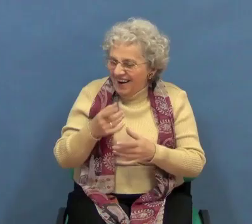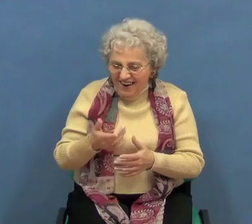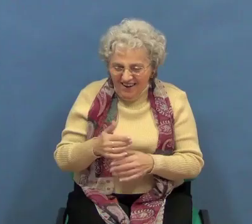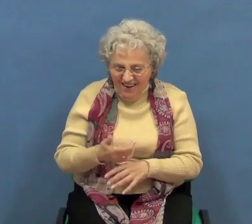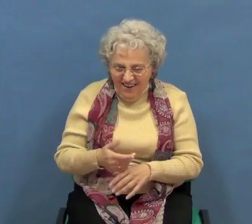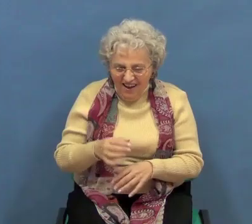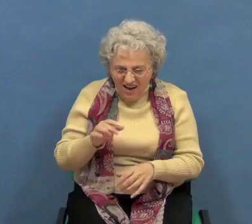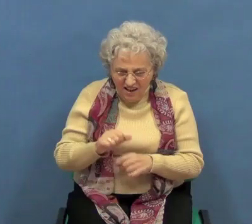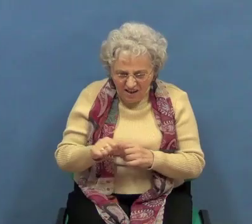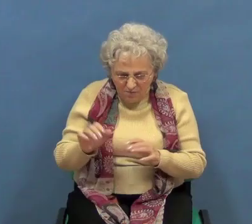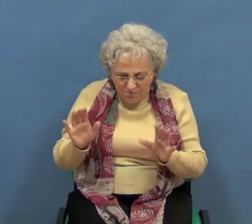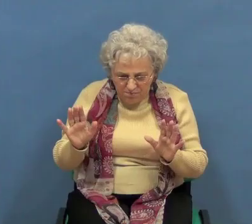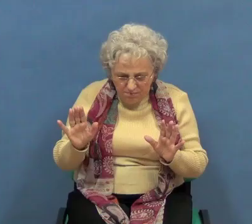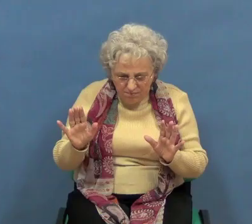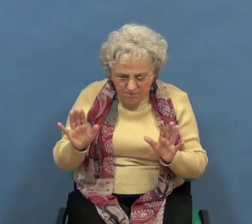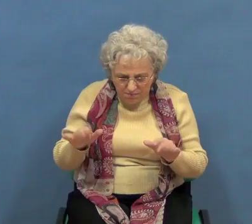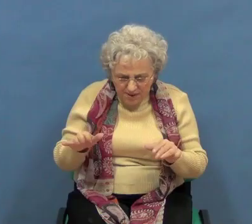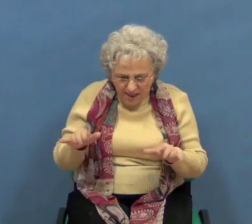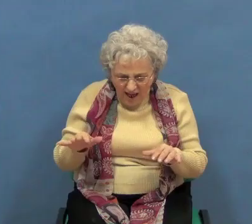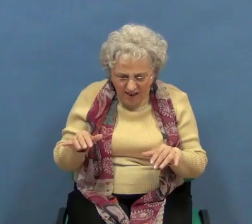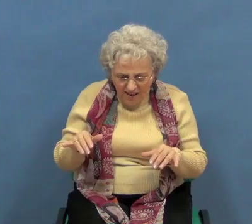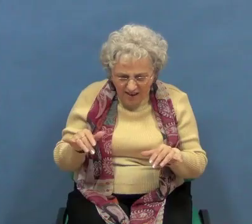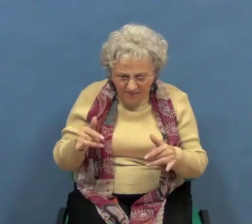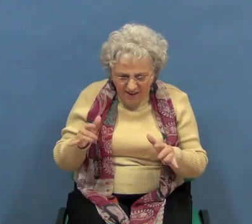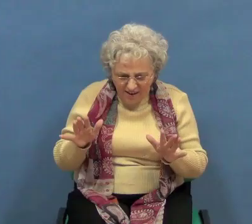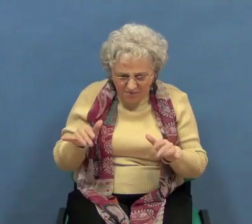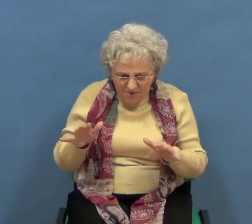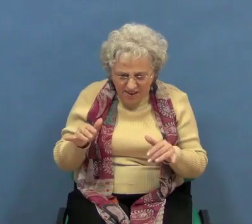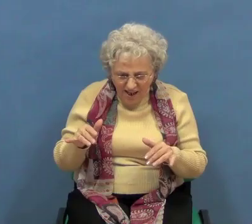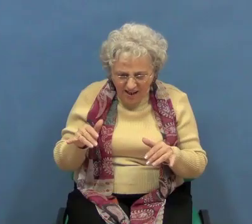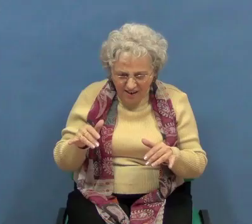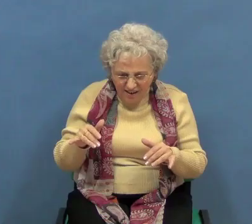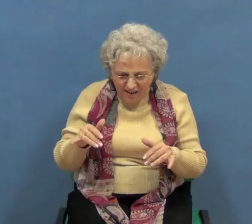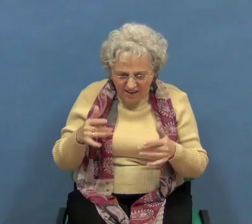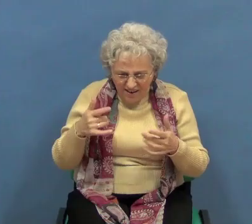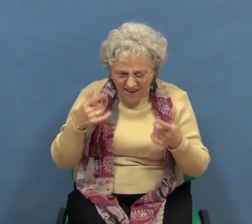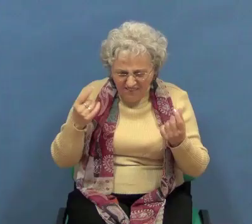To jest ptak.